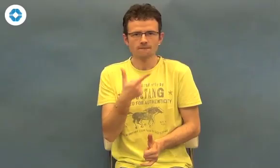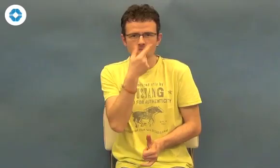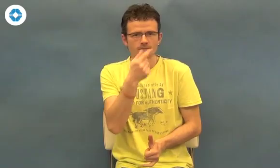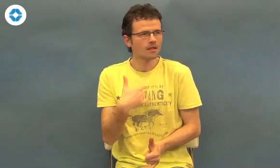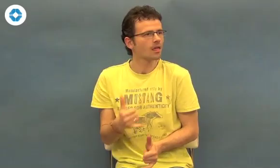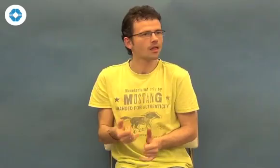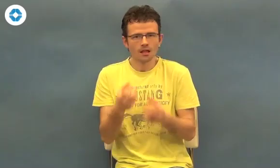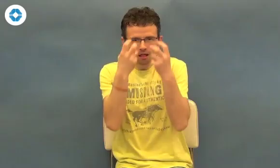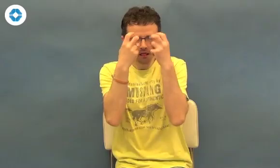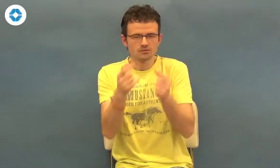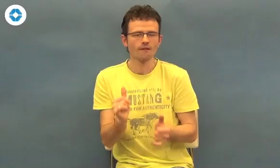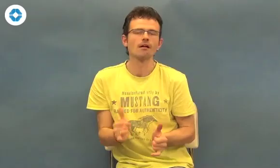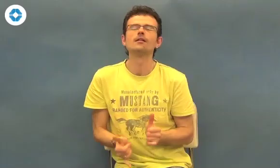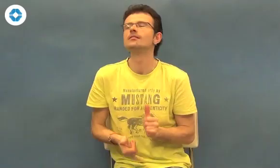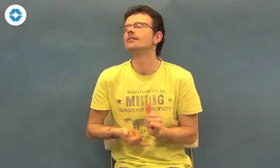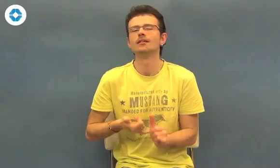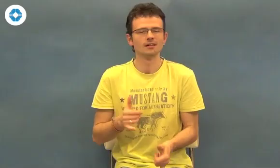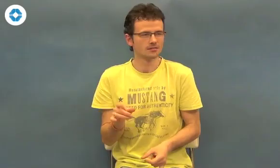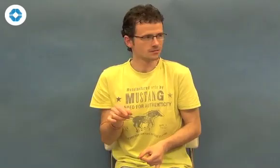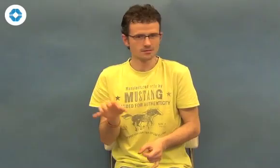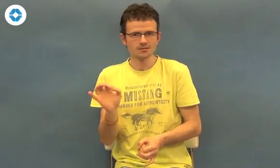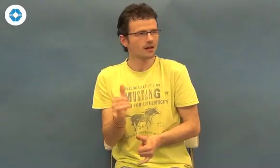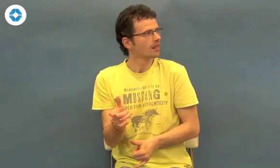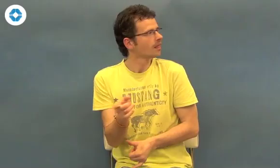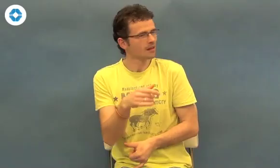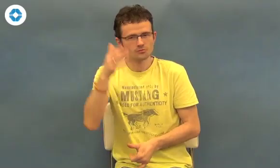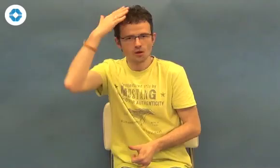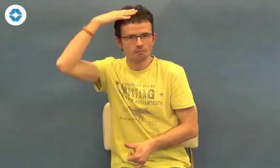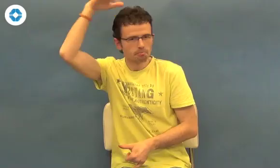Jadąc, zagapił się na nią i spadła mu czapka.